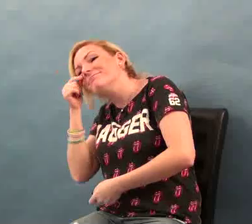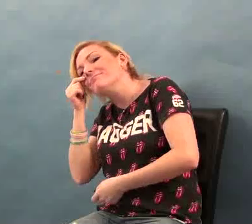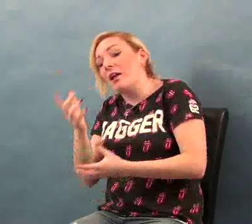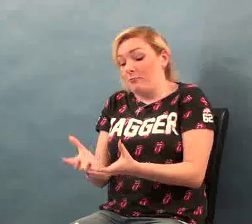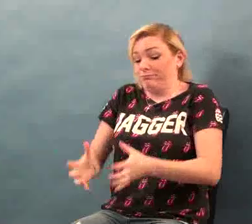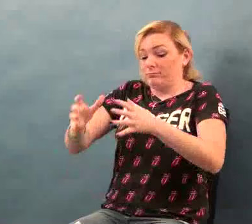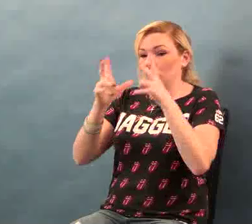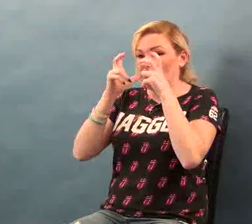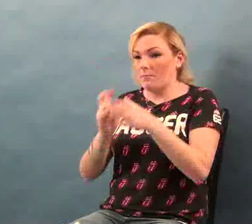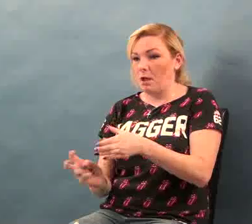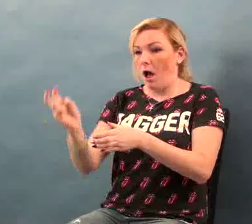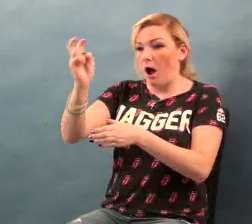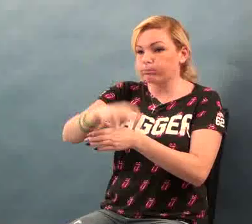Żaba wyskoczyła ze słoika.